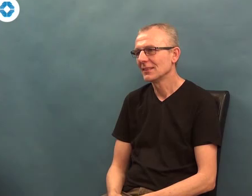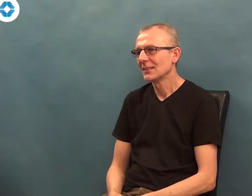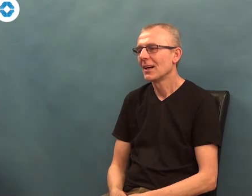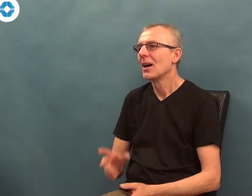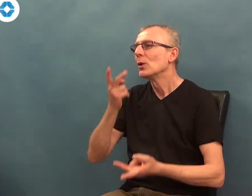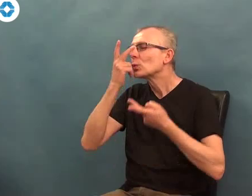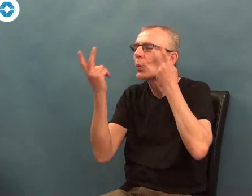Szukali.